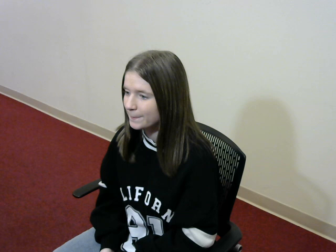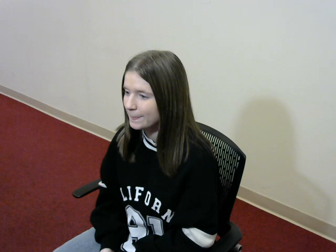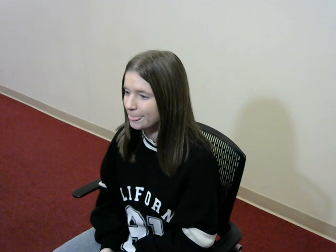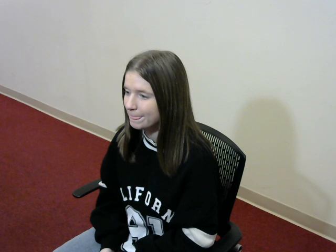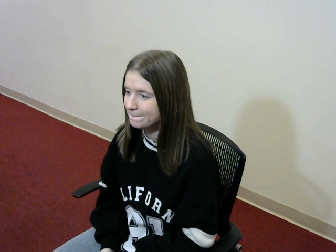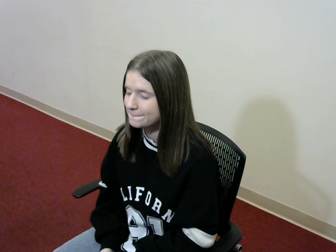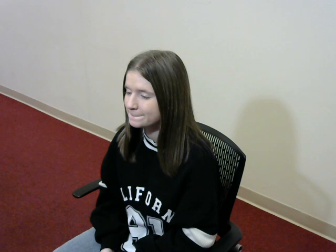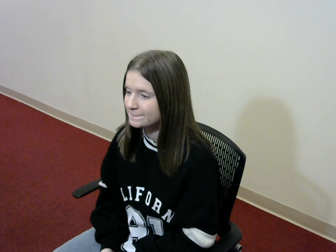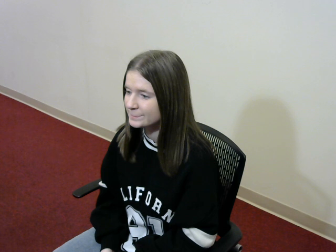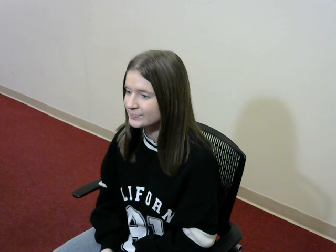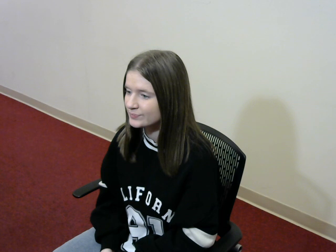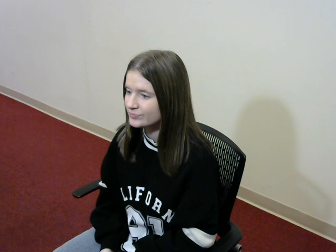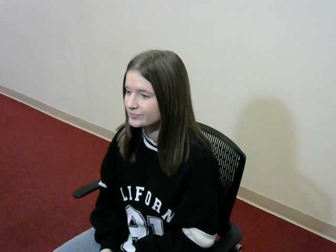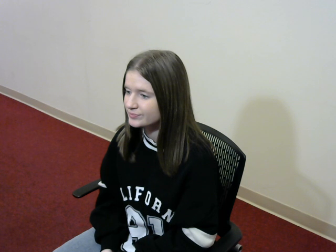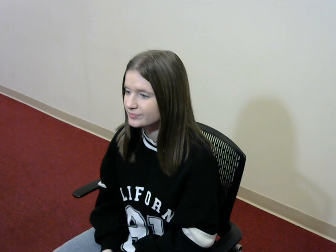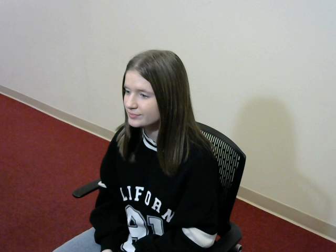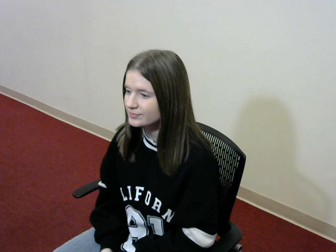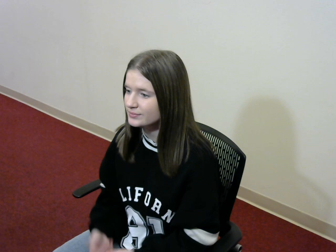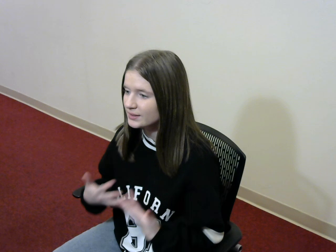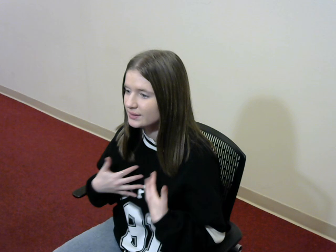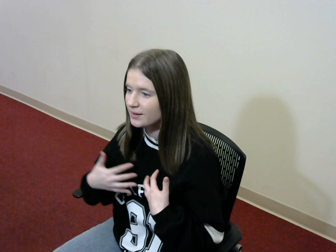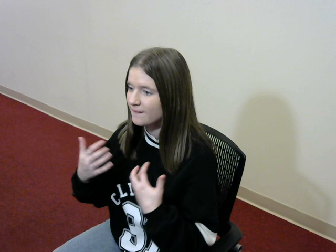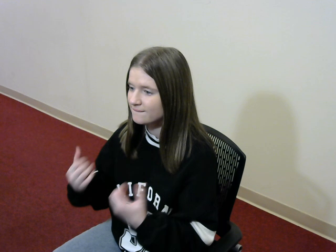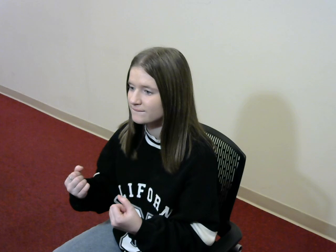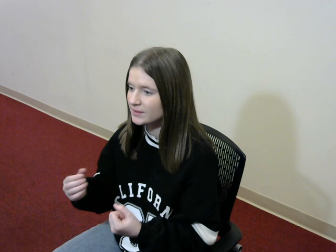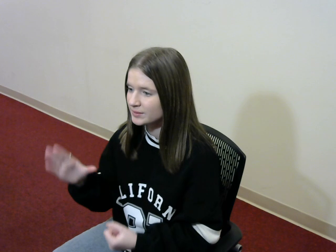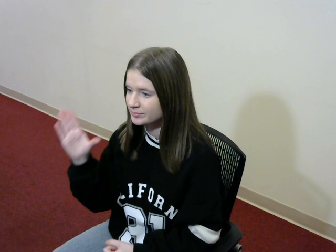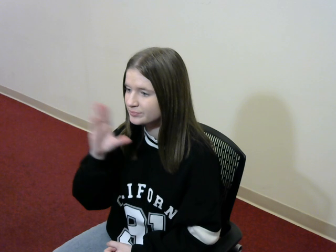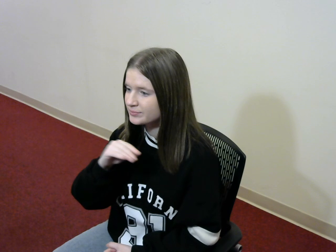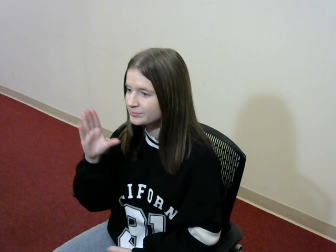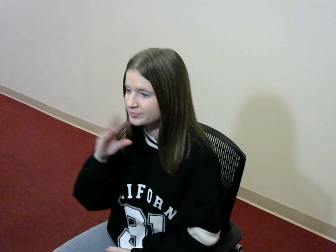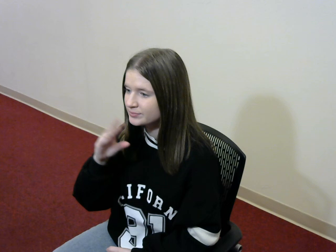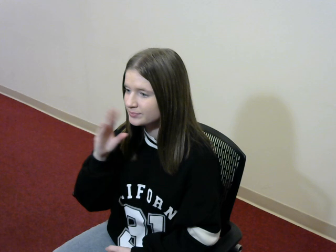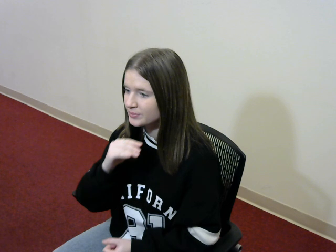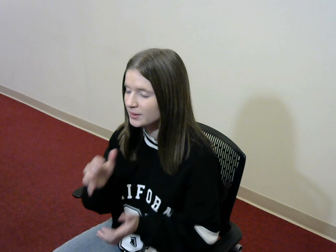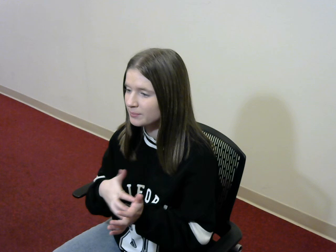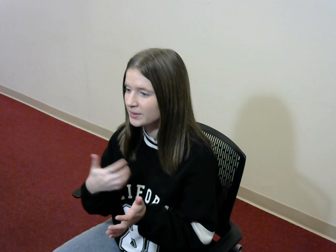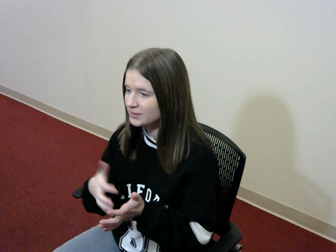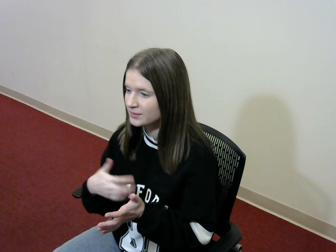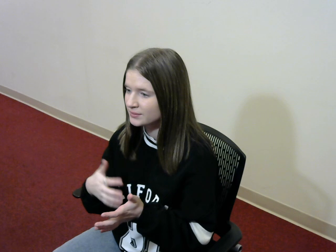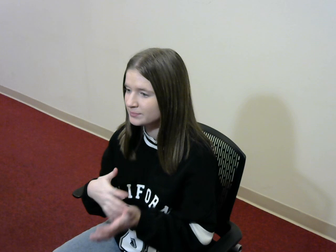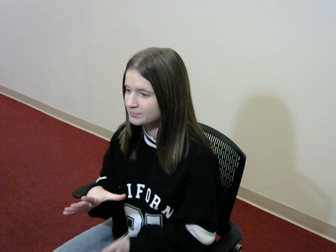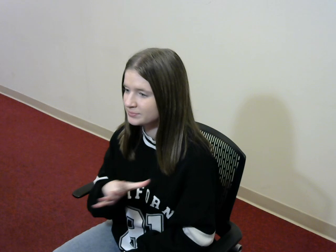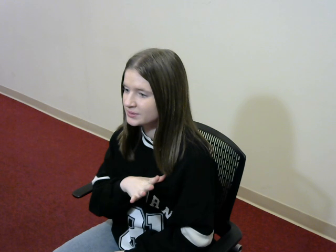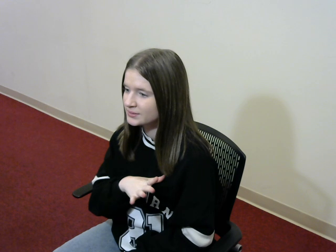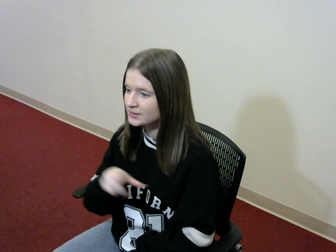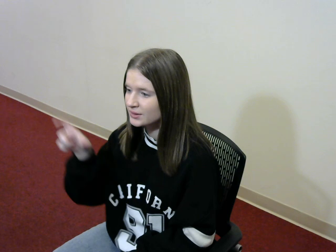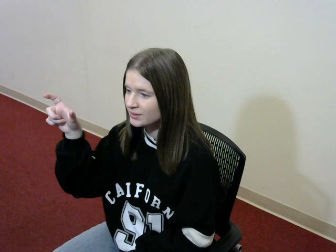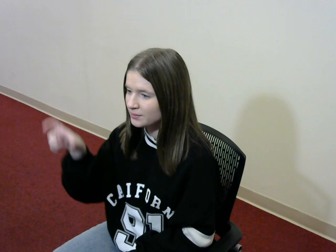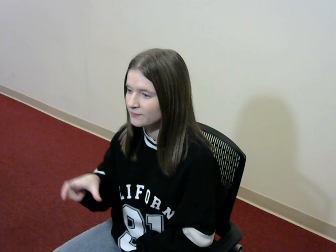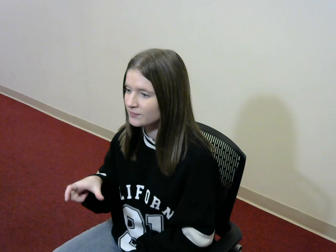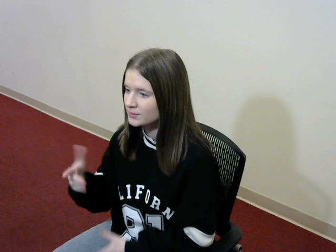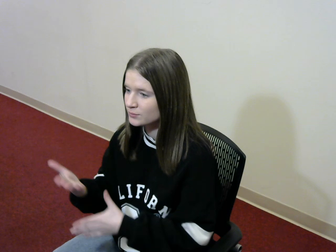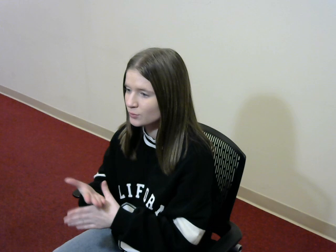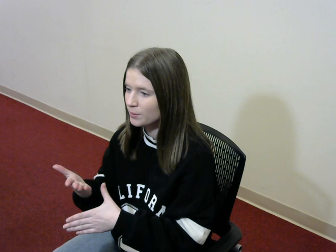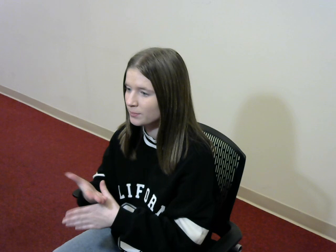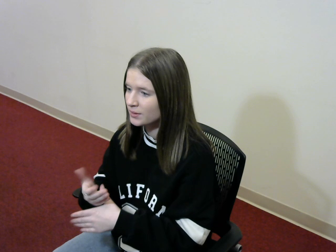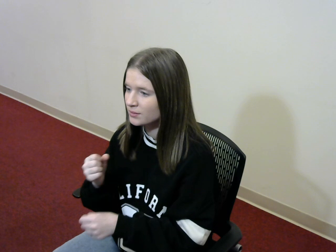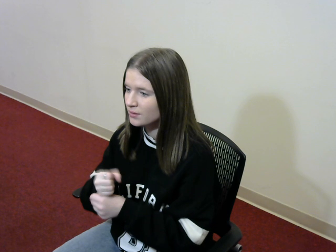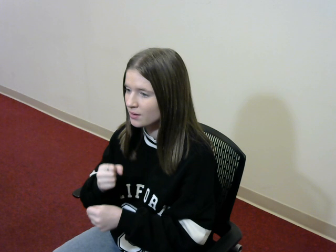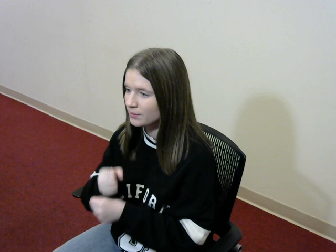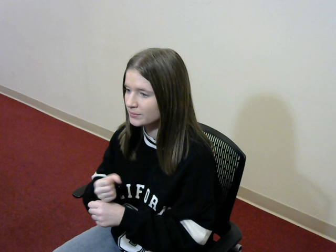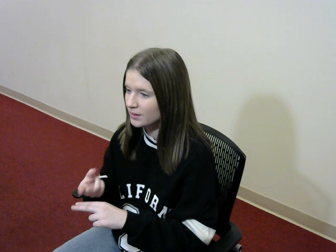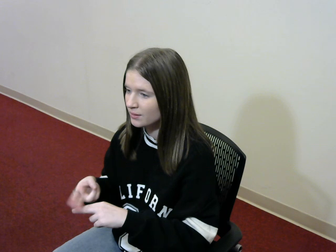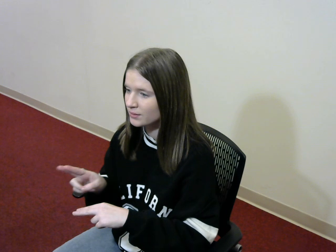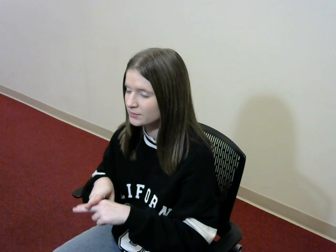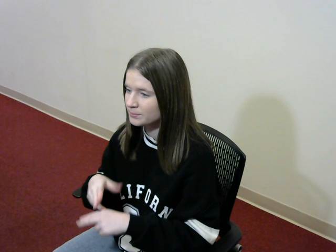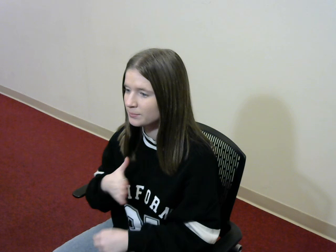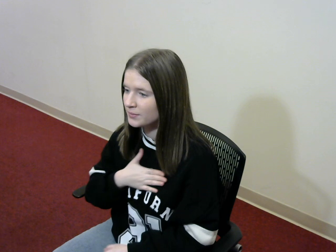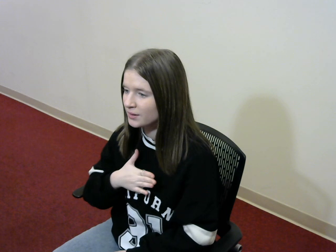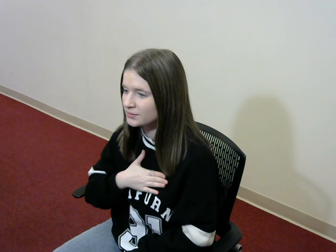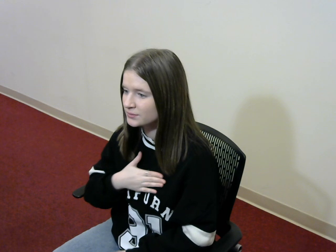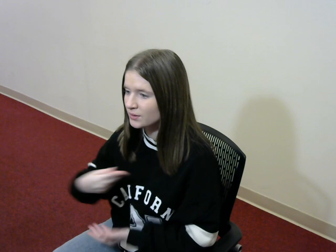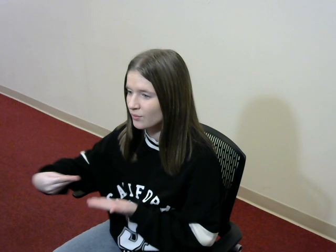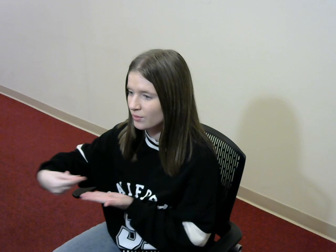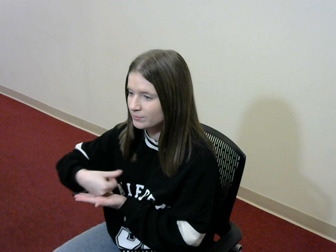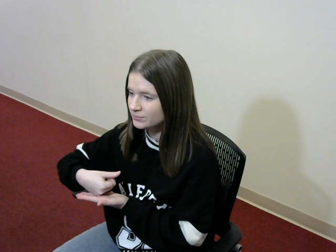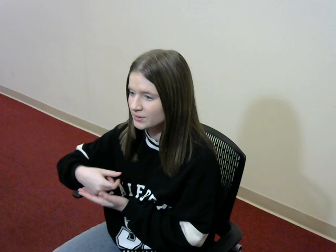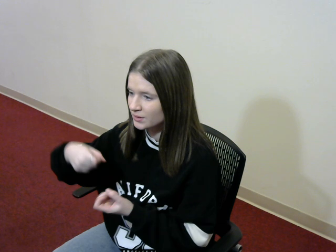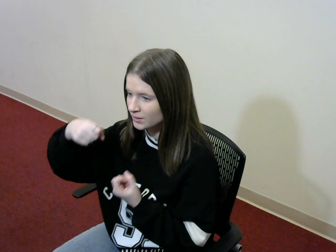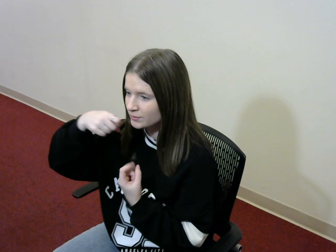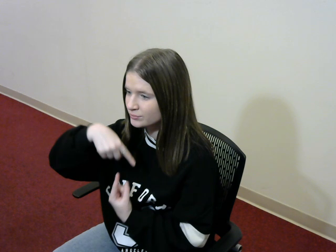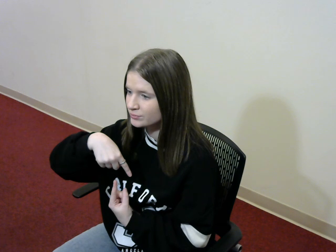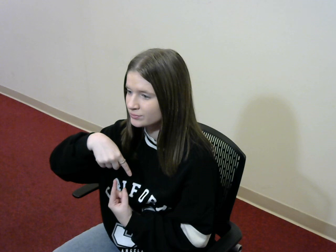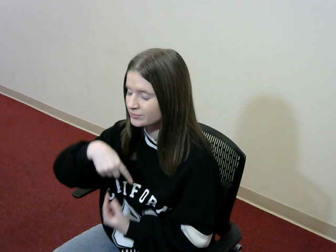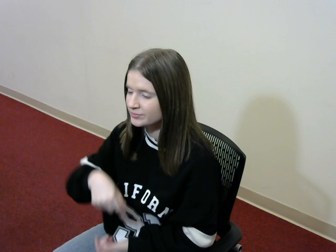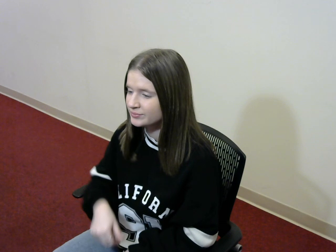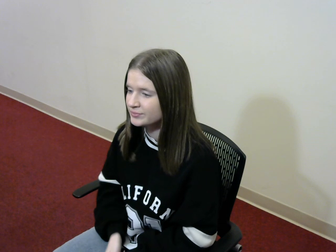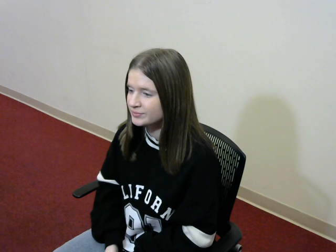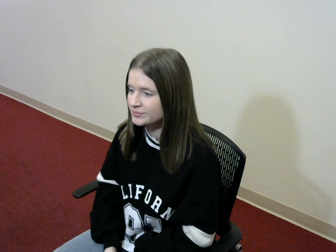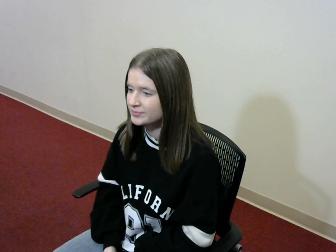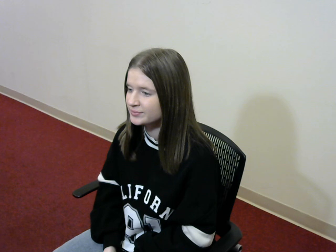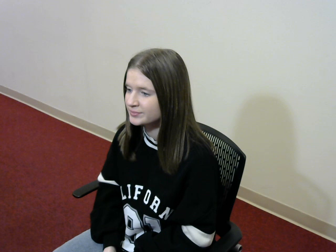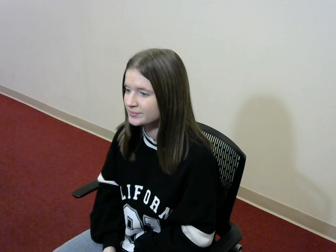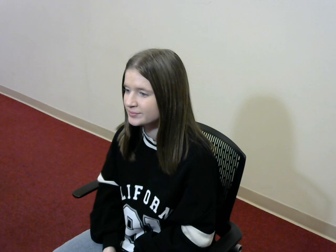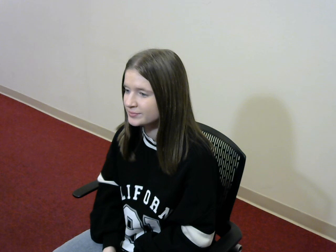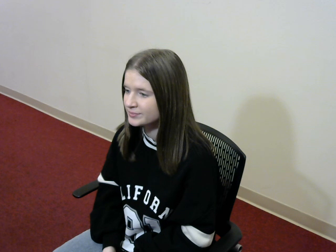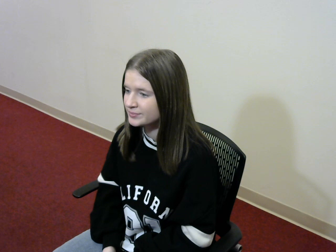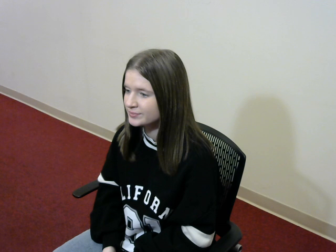Sağlamlıq imkanı məhdud olan şəxsə kömək etdiyimə görə mənə ödəniş düşürmü?